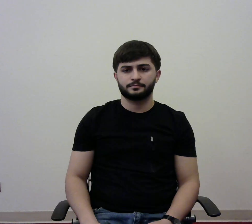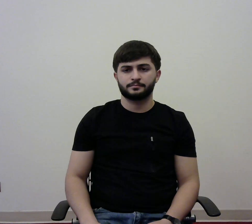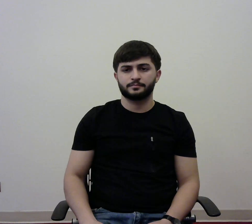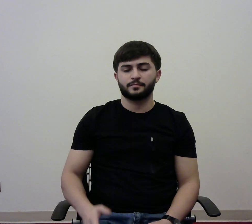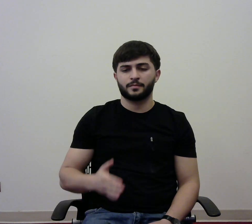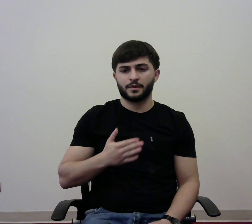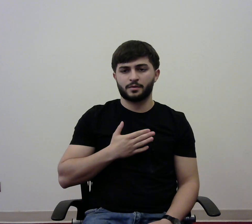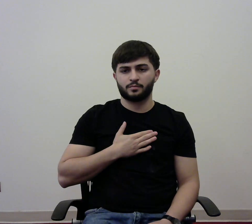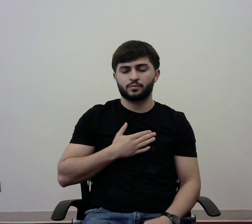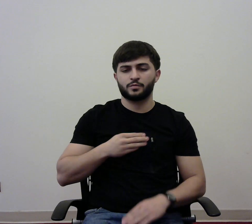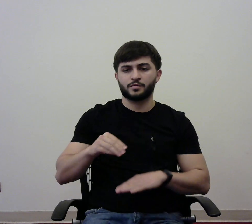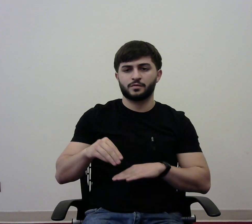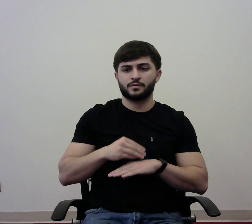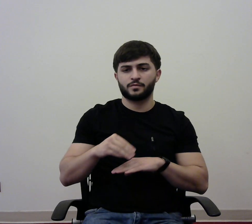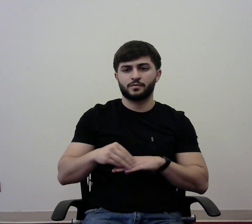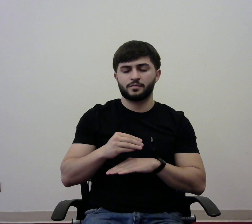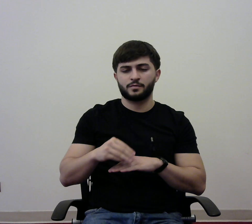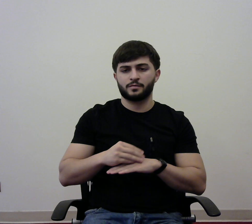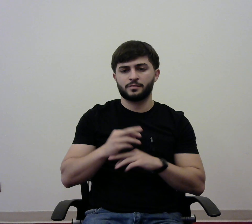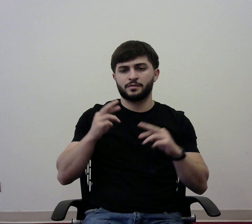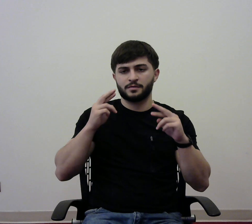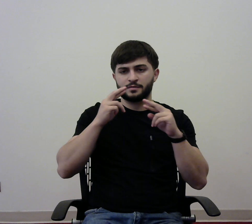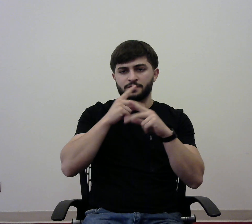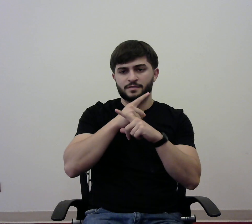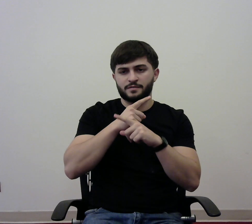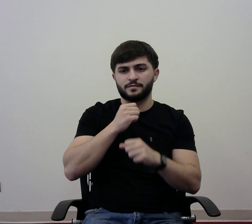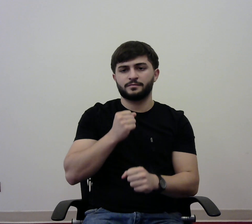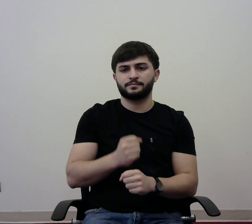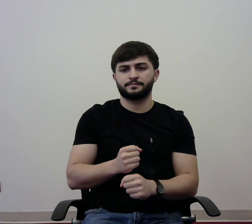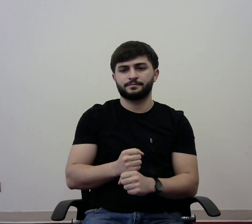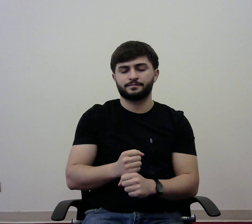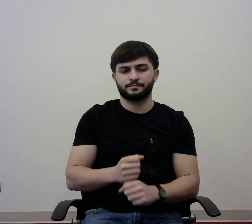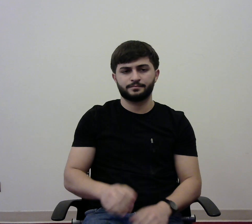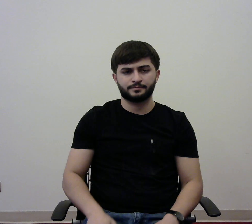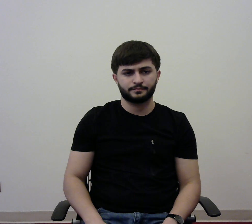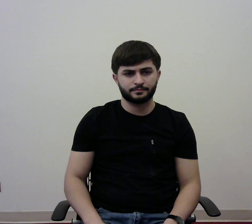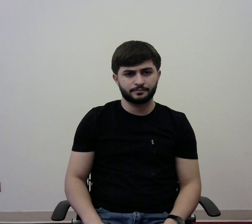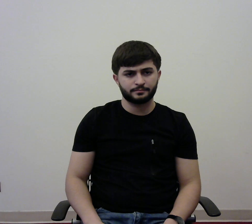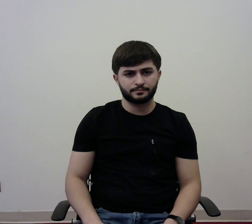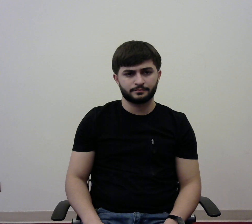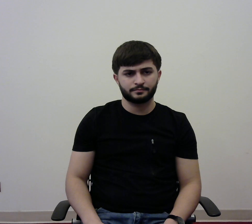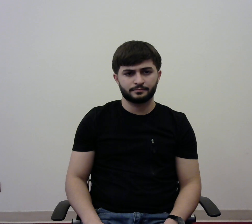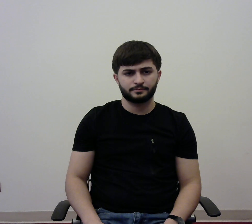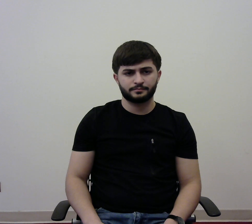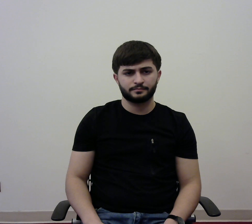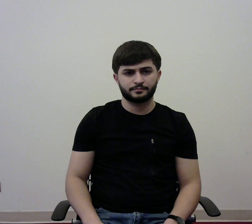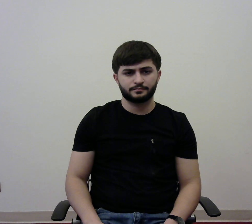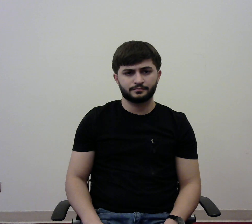Mənim həyat yoldaşım səhv edib